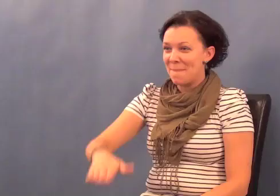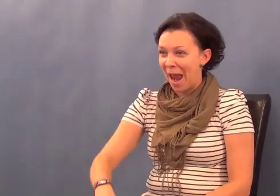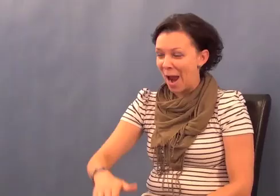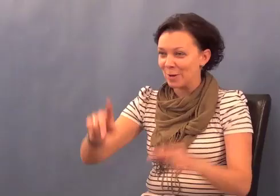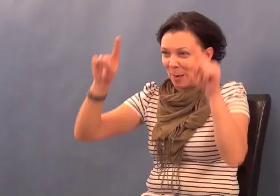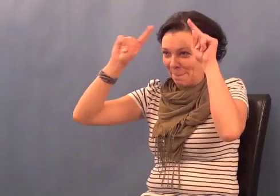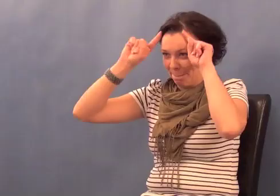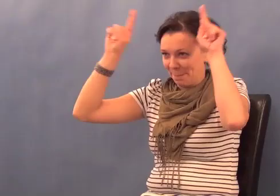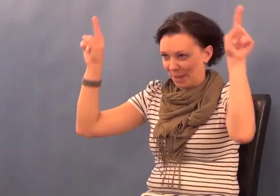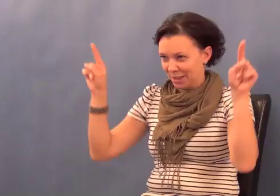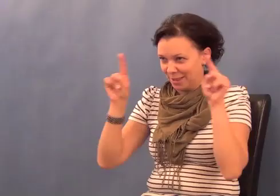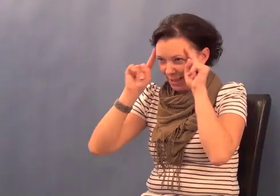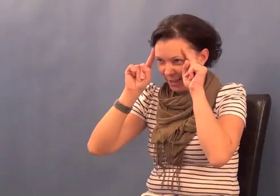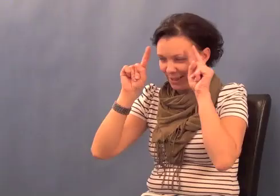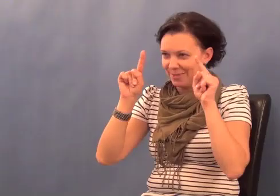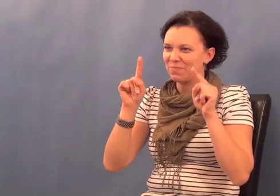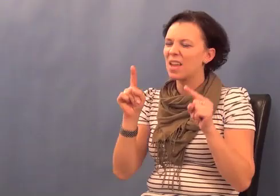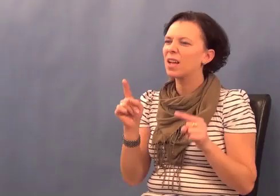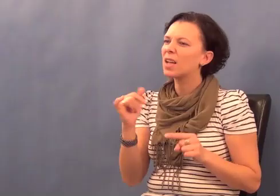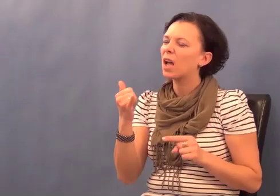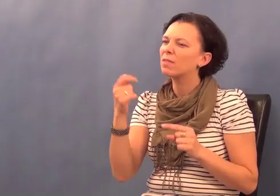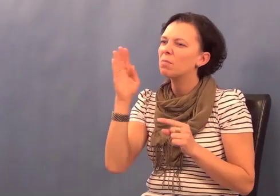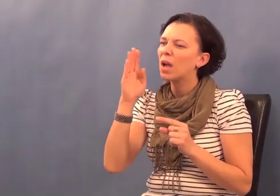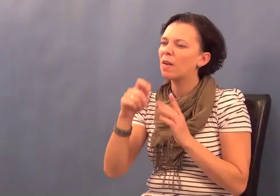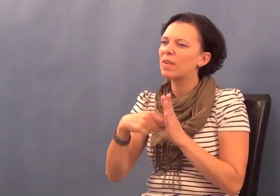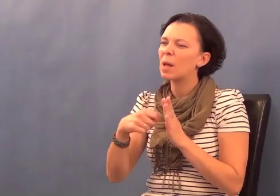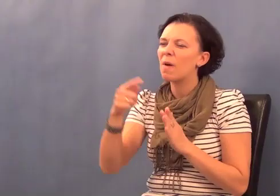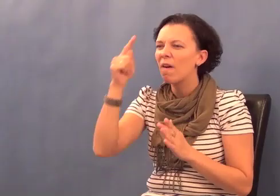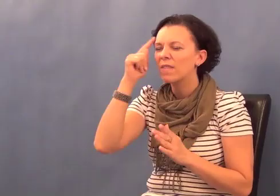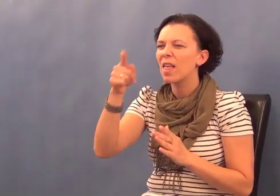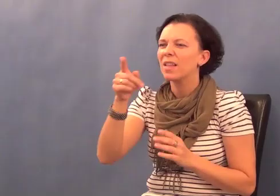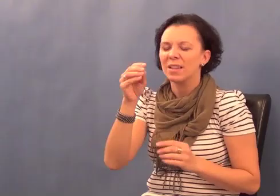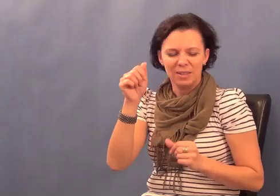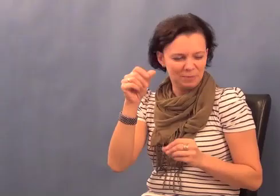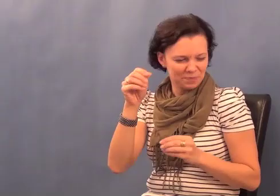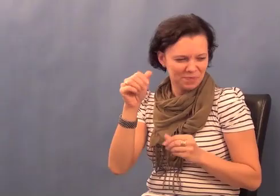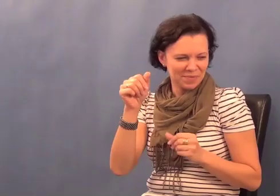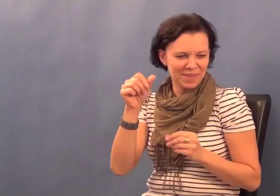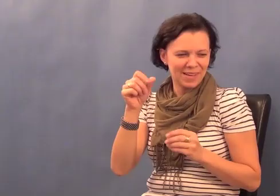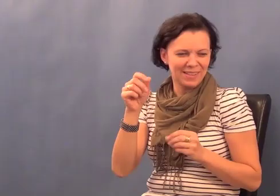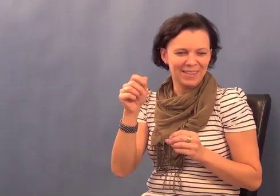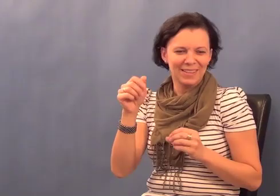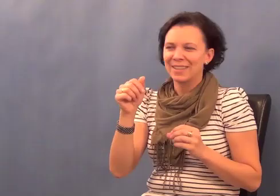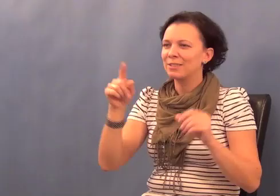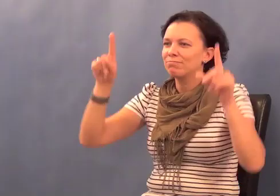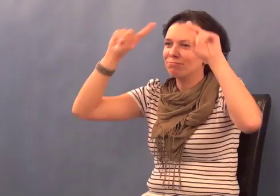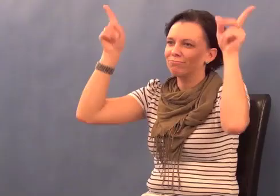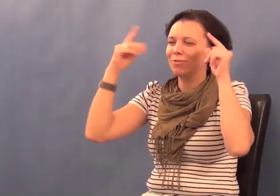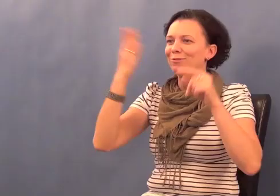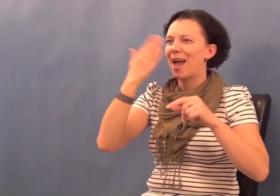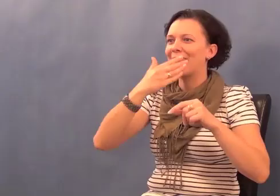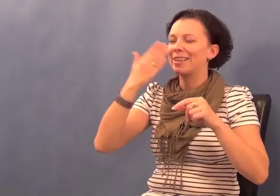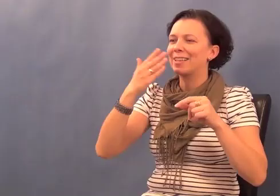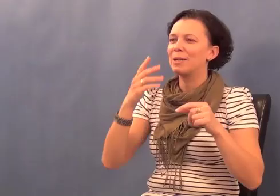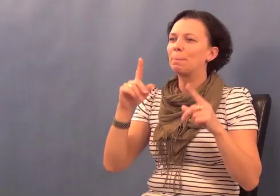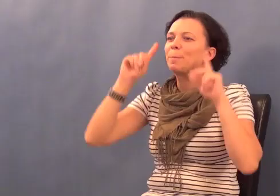Mała Myszka Miki...jak w bajce, filmie, wiesz, ma czarne uszy.